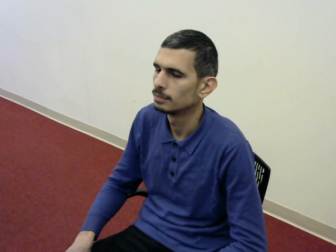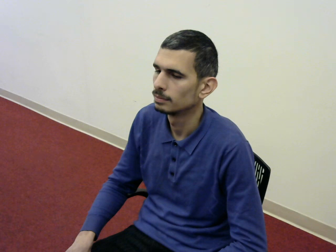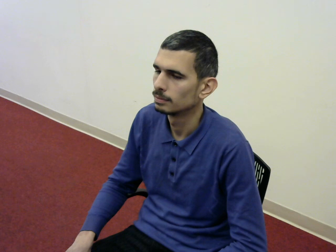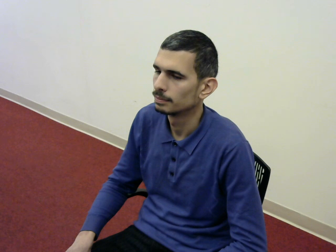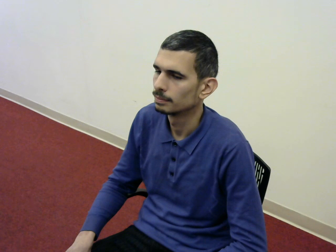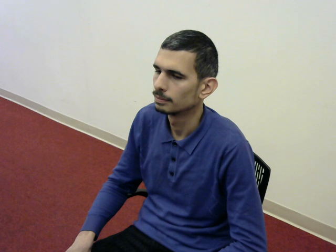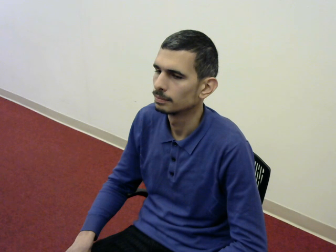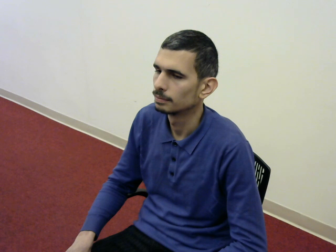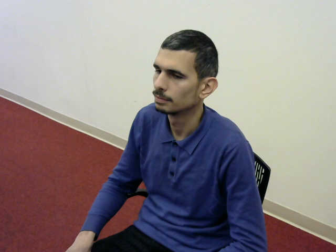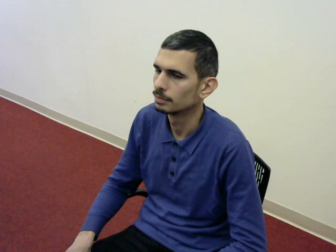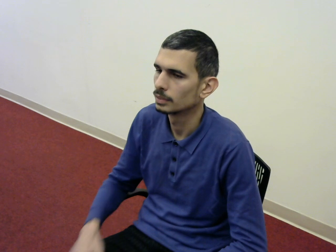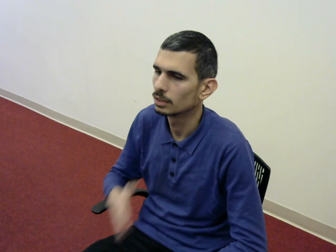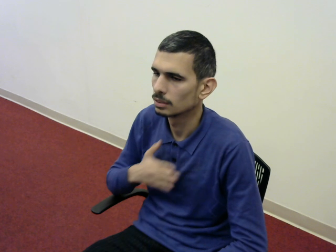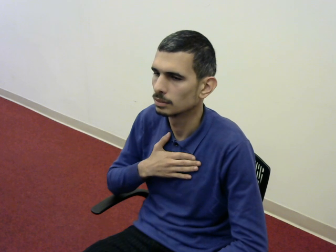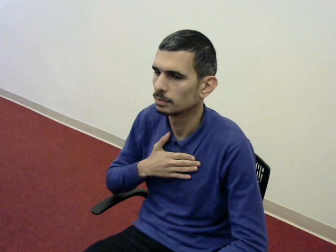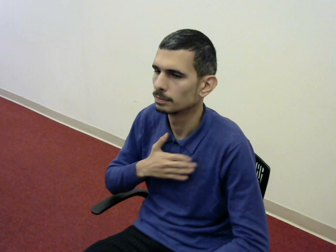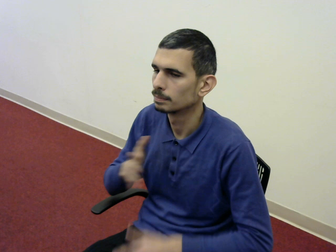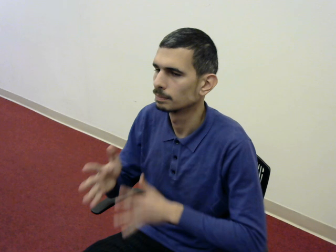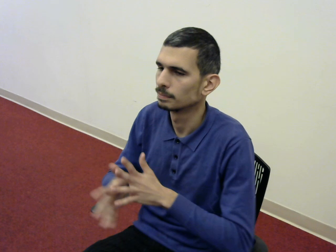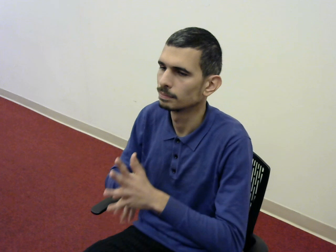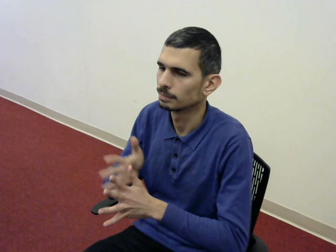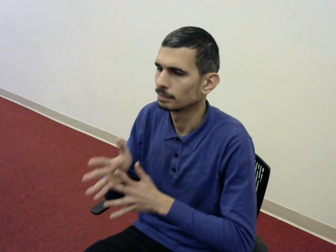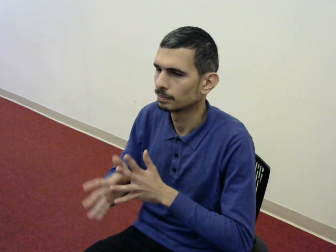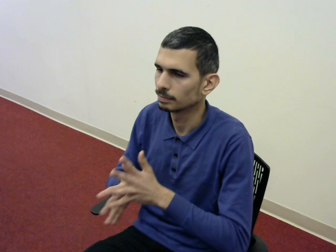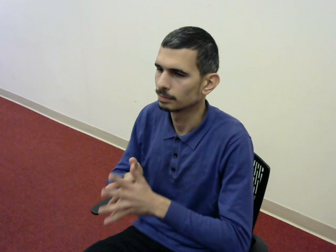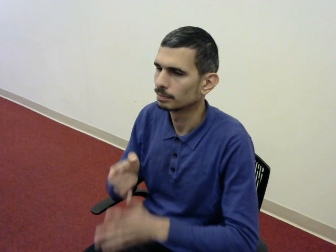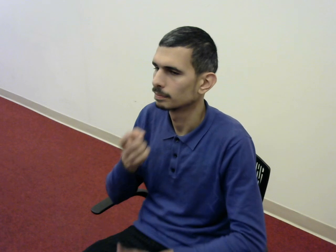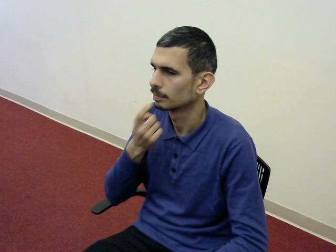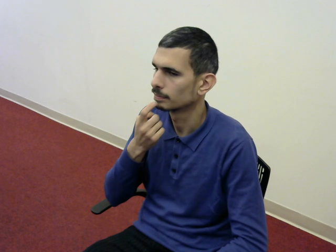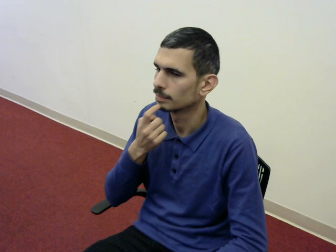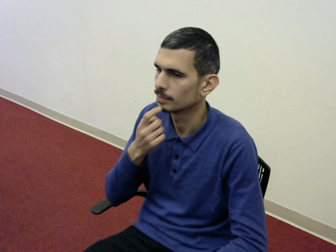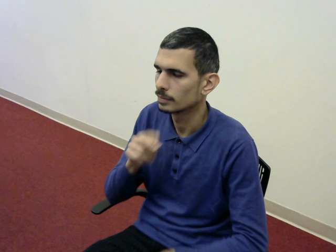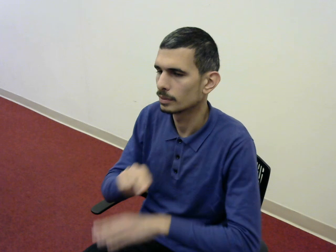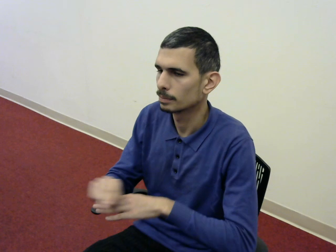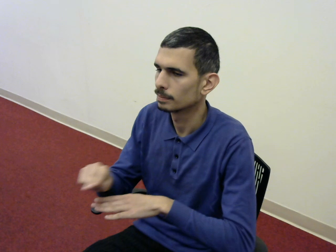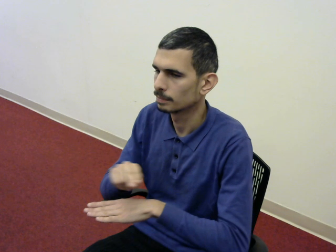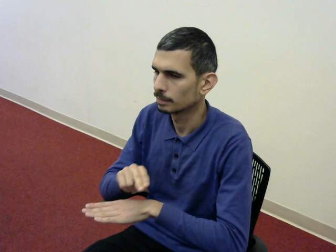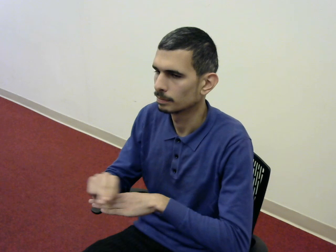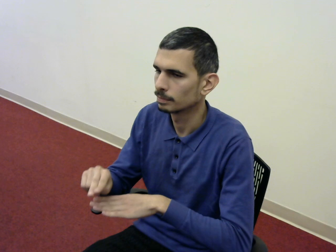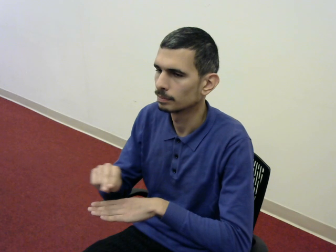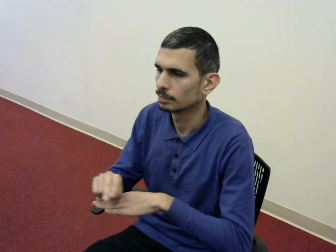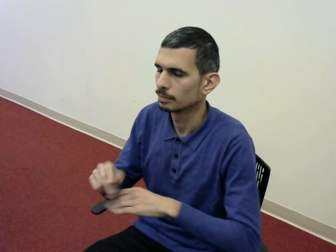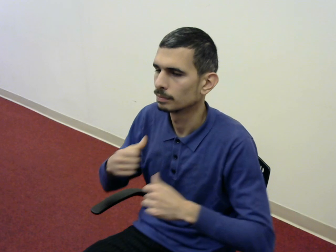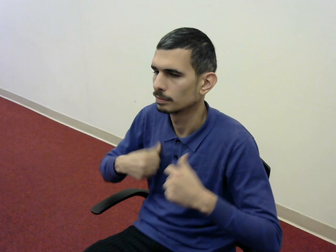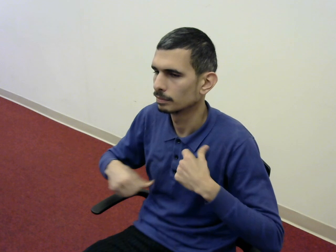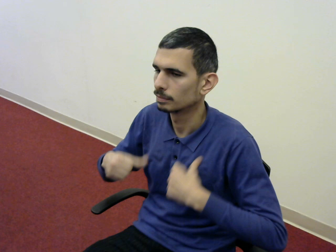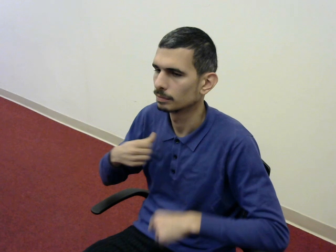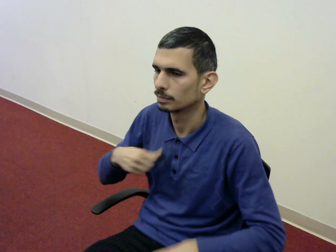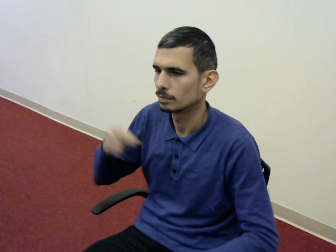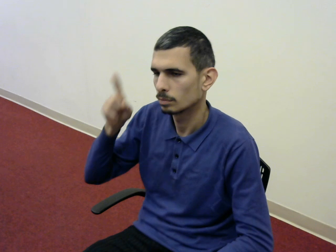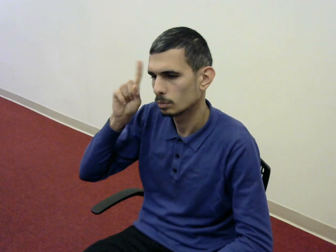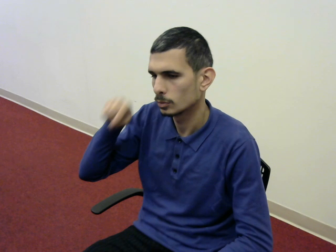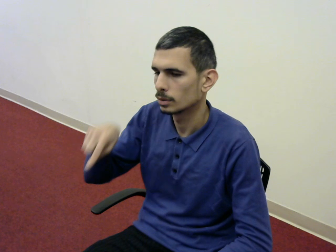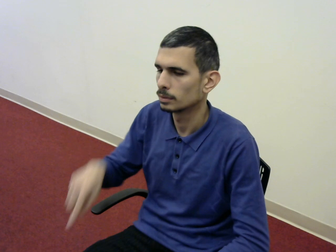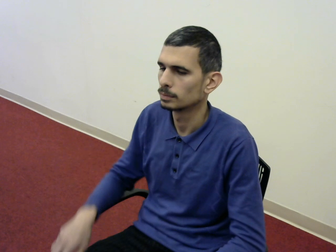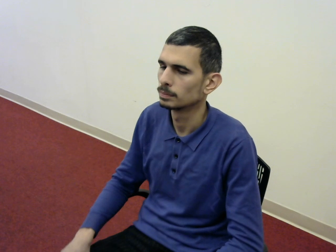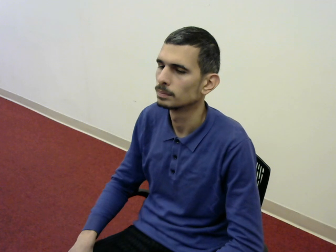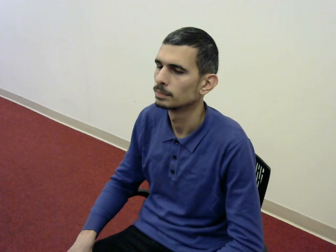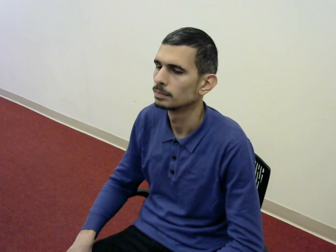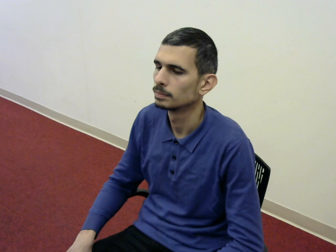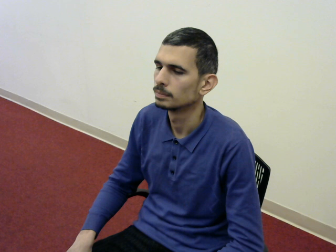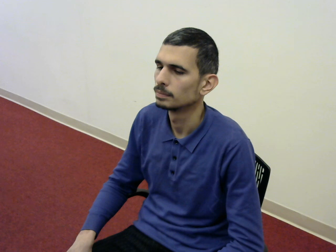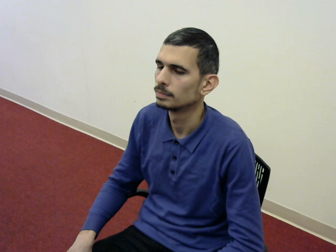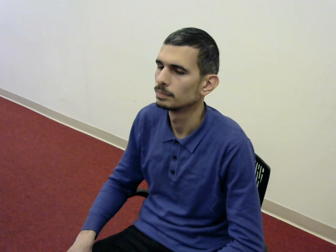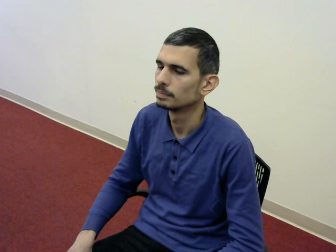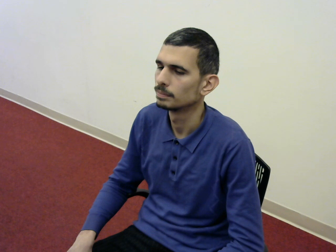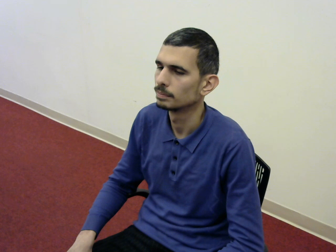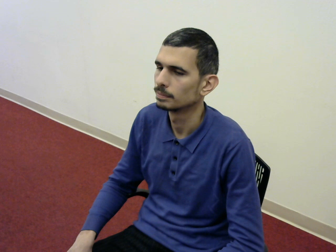Mən işarə dilini öyrədən müəllim tanıyıram